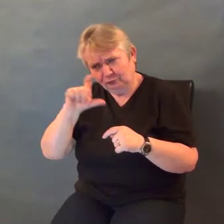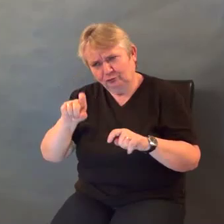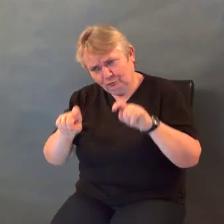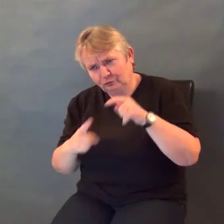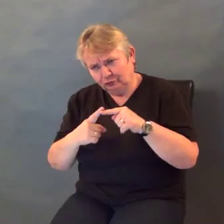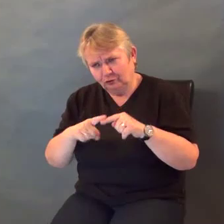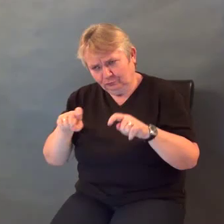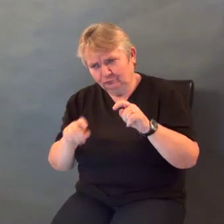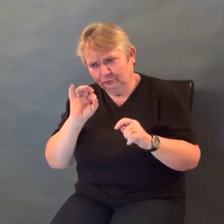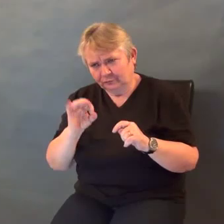Jak będę miała czas, to będziesz mogła posiedzieć u mnie.